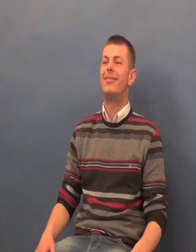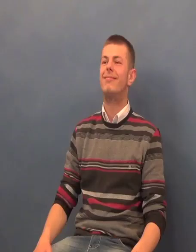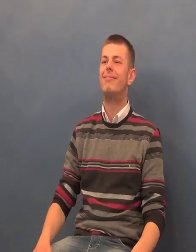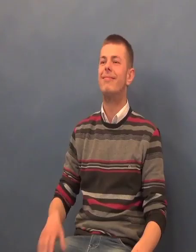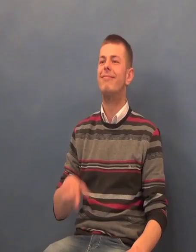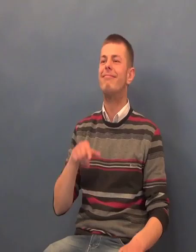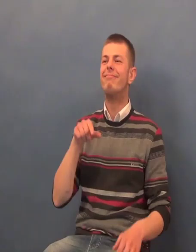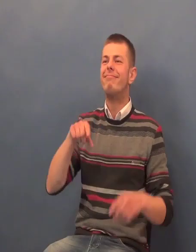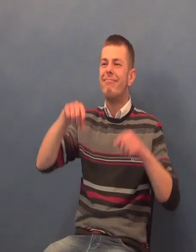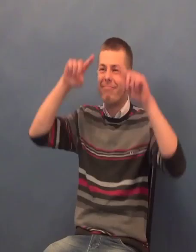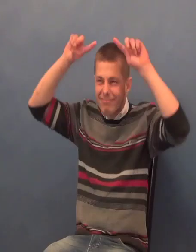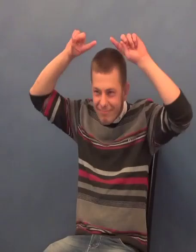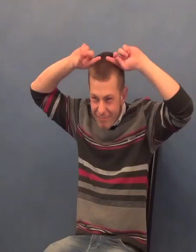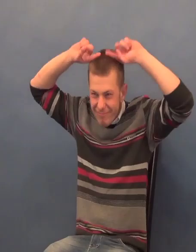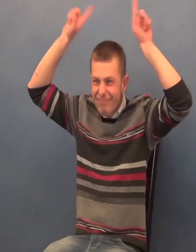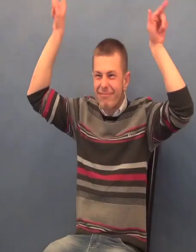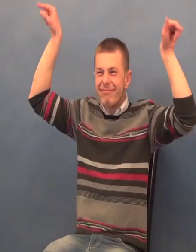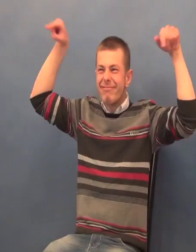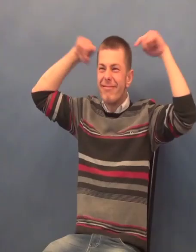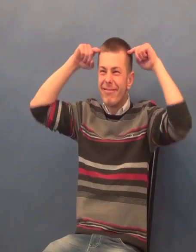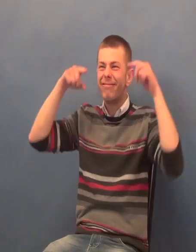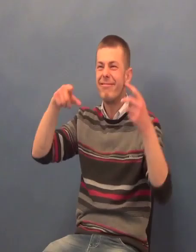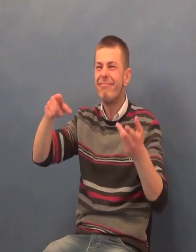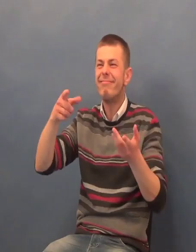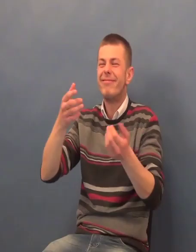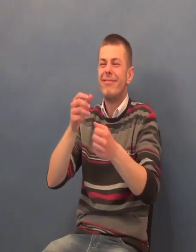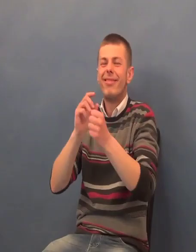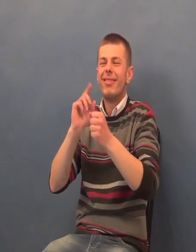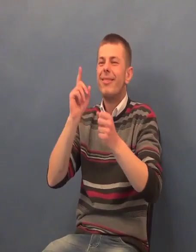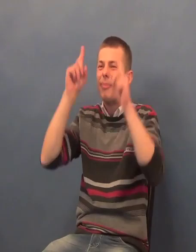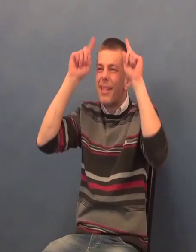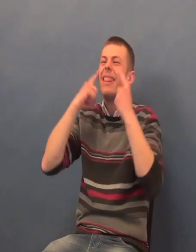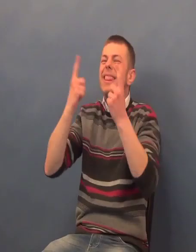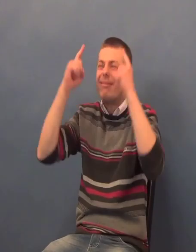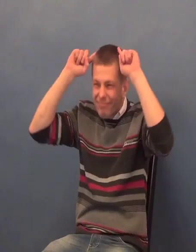Ta Myszka Miki, wiesz taka z bajki.